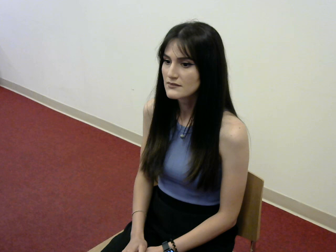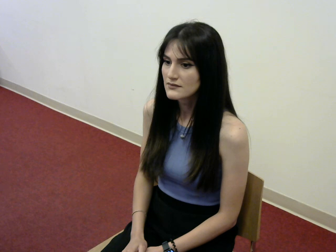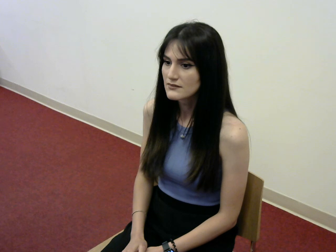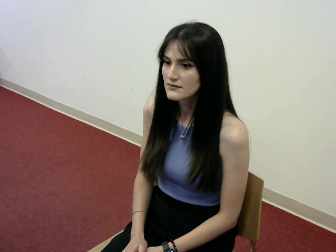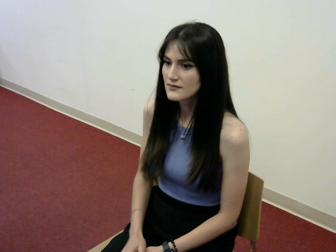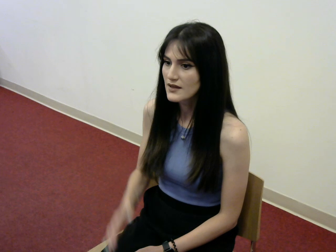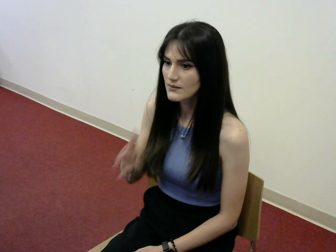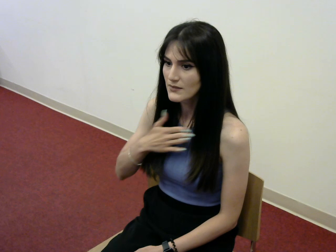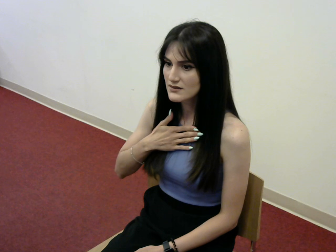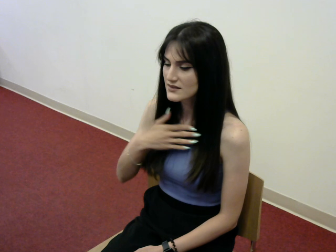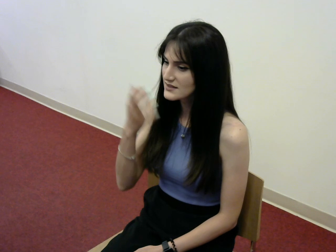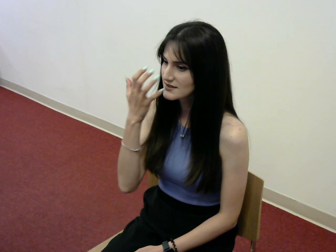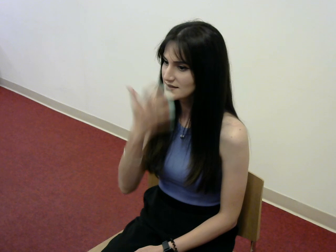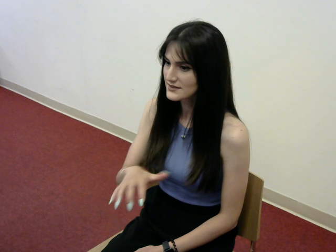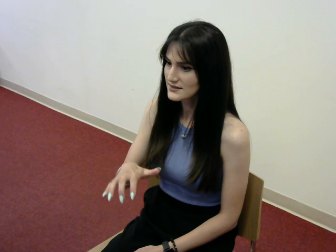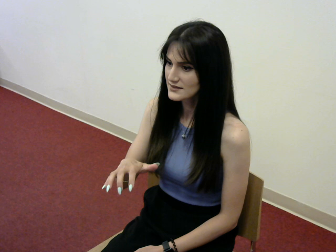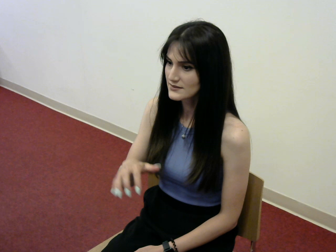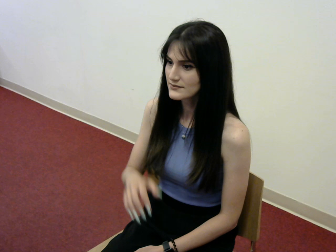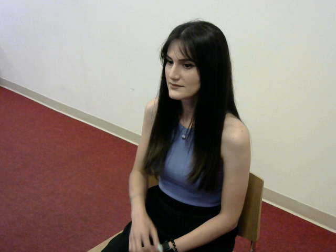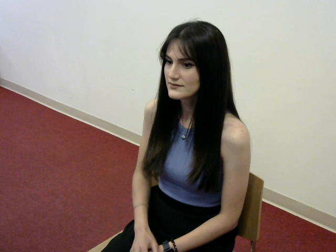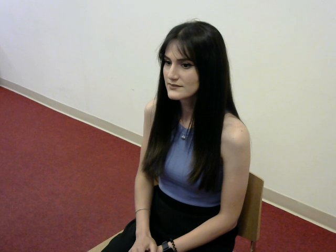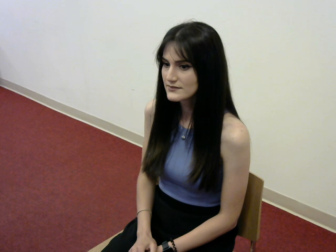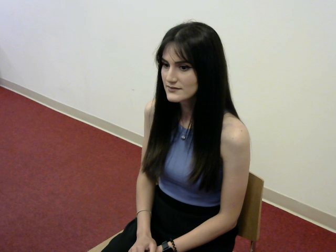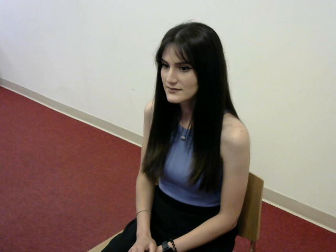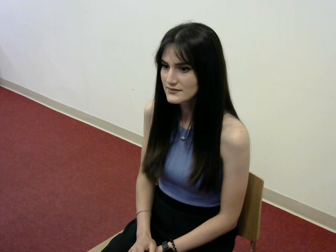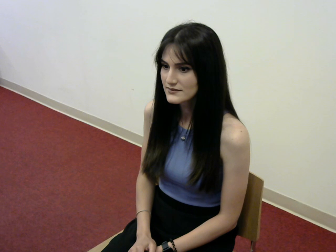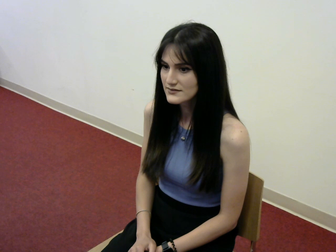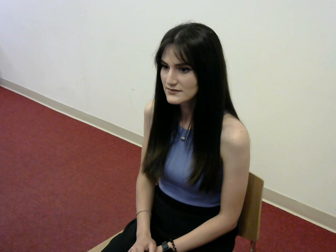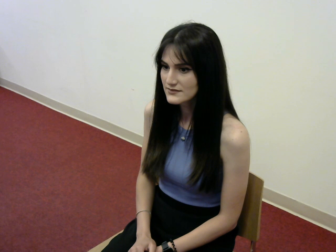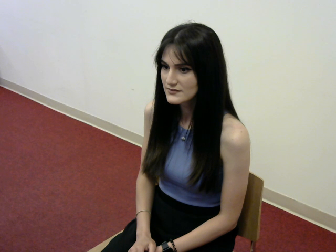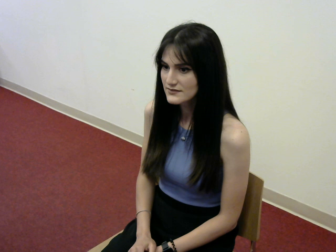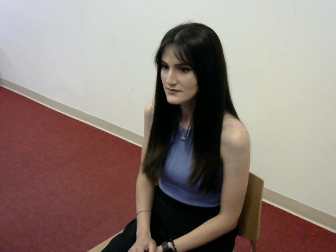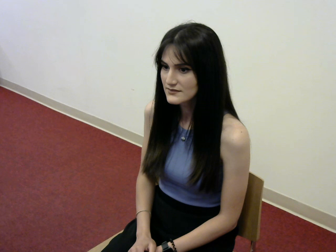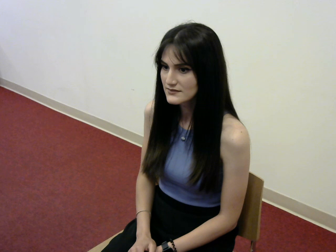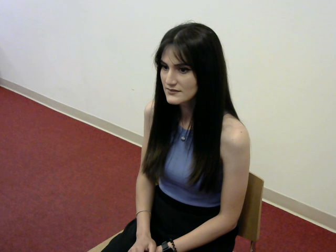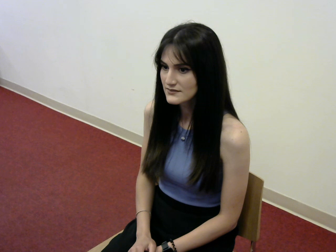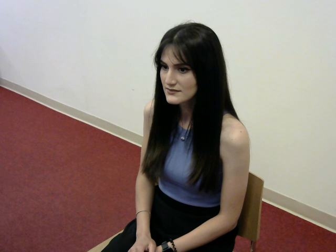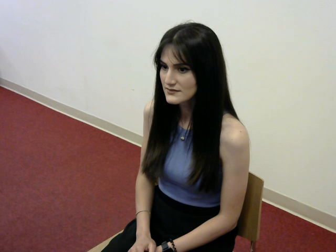Mənə istidir